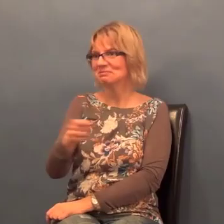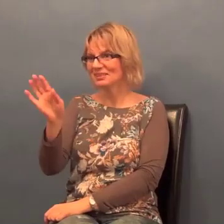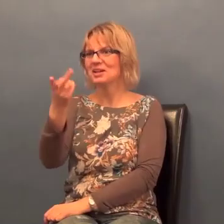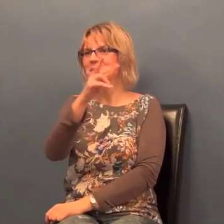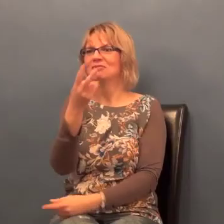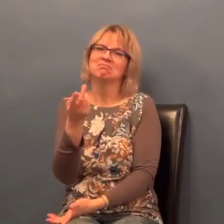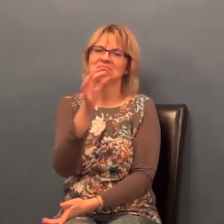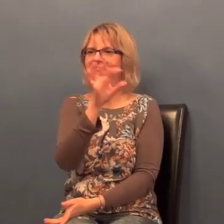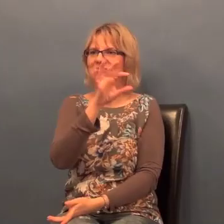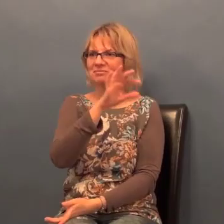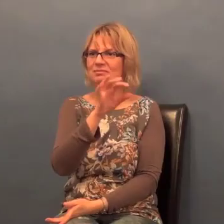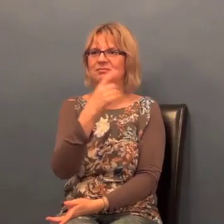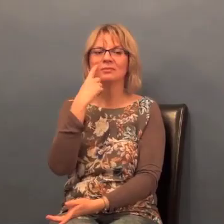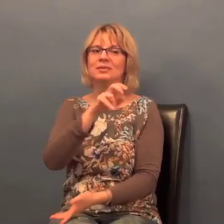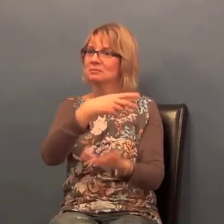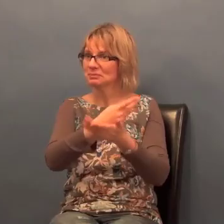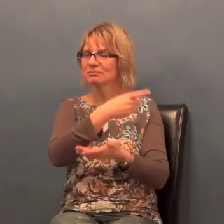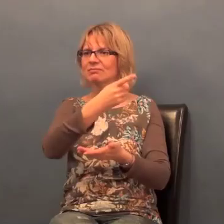Drugi z nich zobaczył leżącego chłopca.